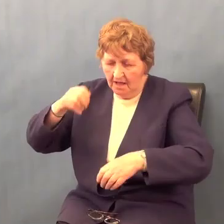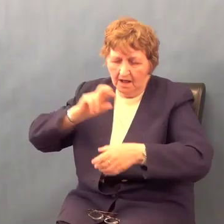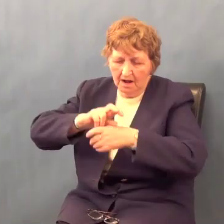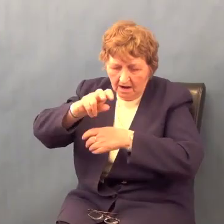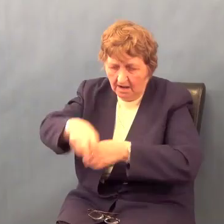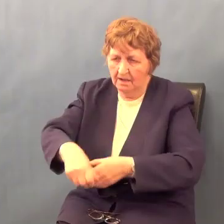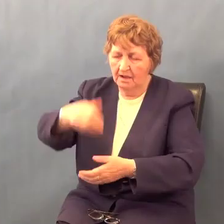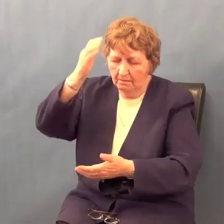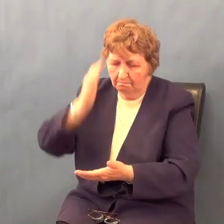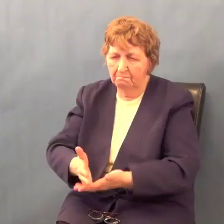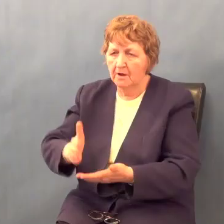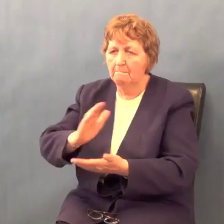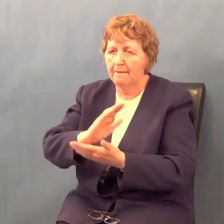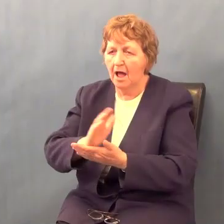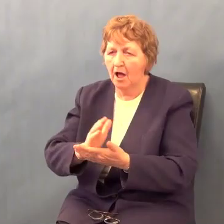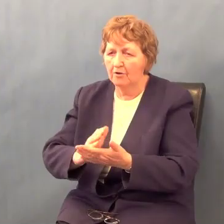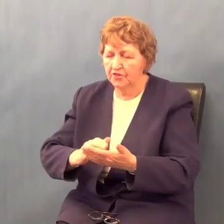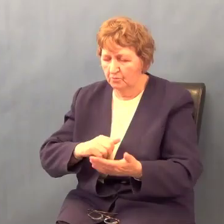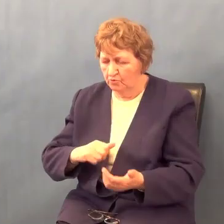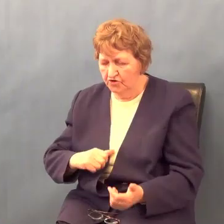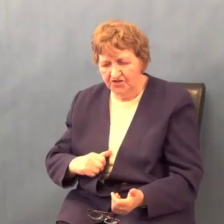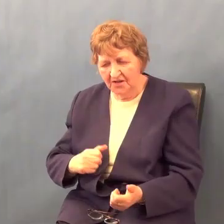Pies wyskoczył z okna, spadł na głowę i zbił słoik.